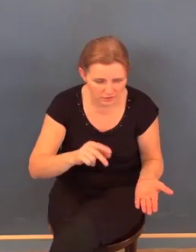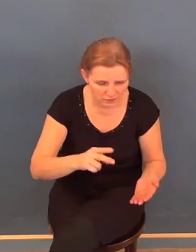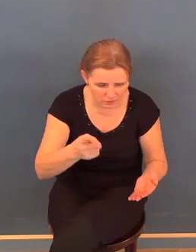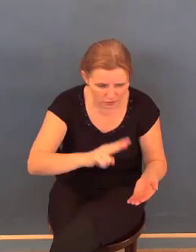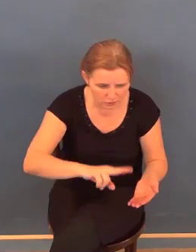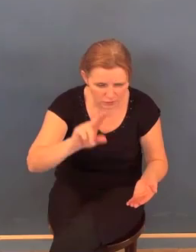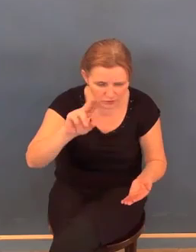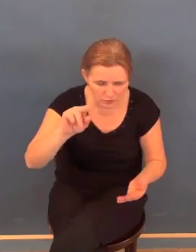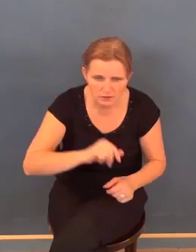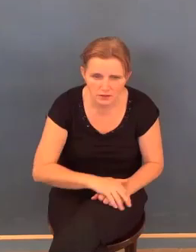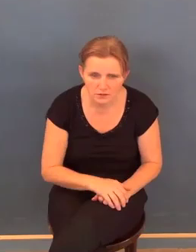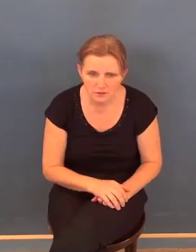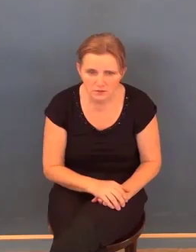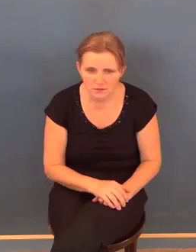Następny poniedziałek.